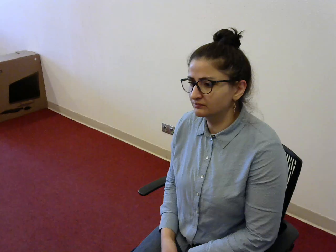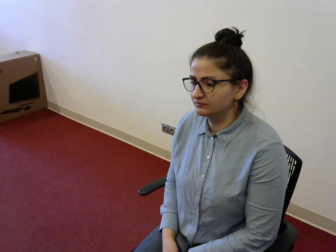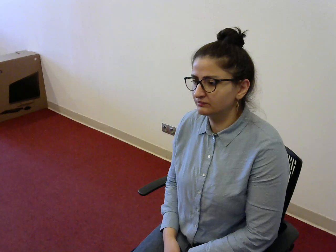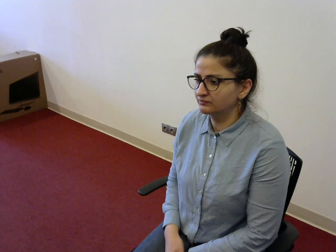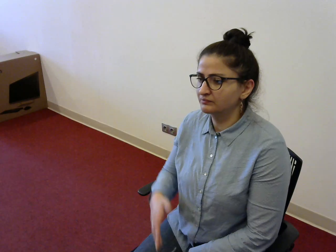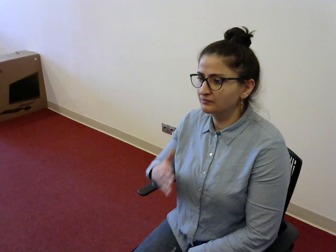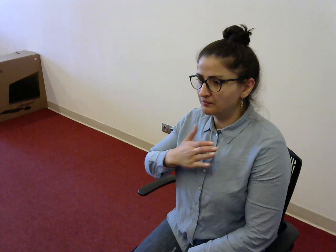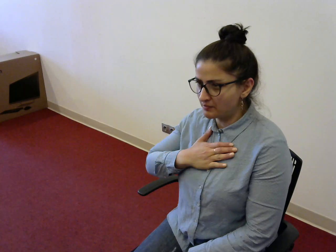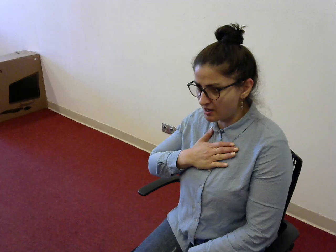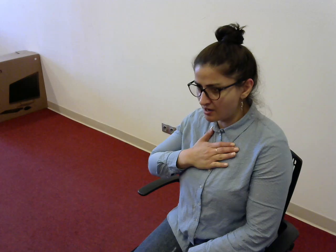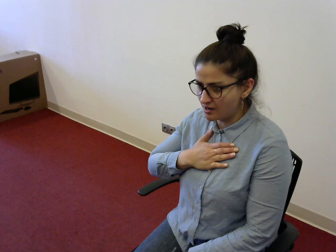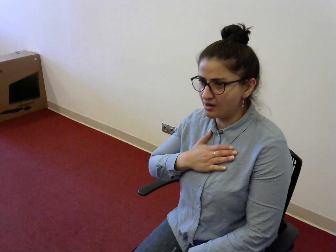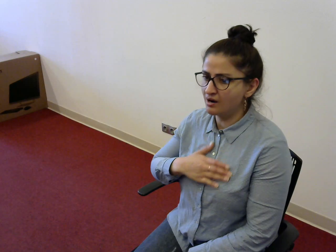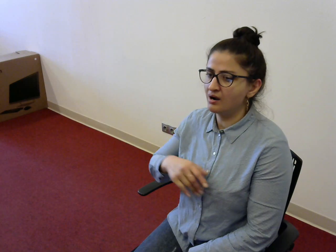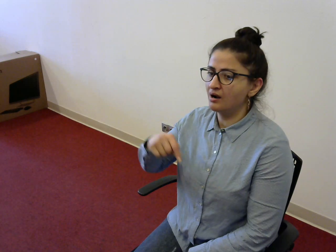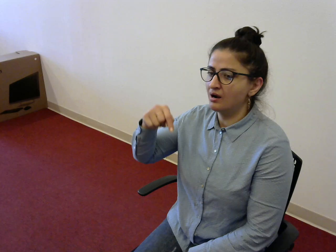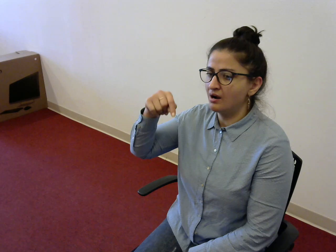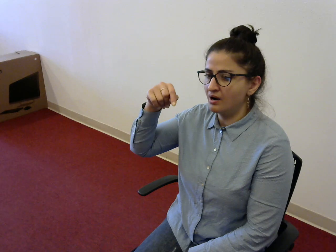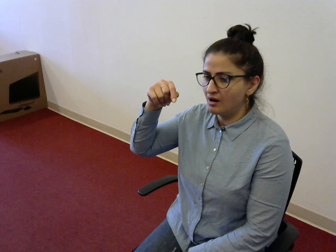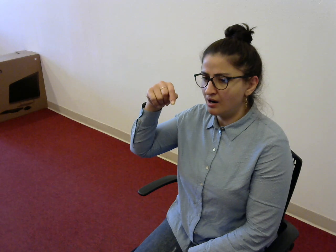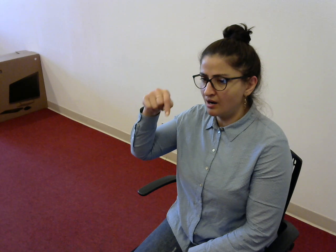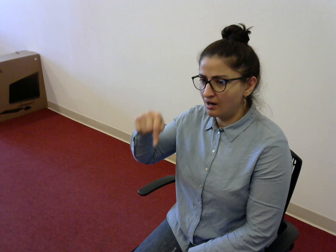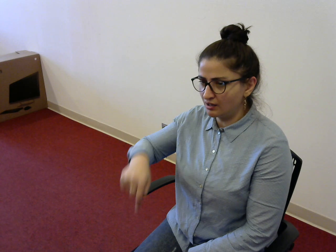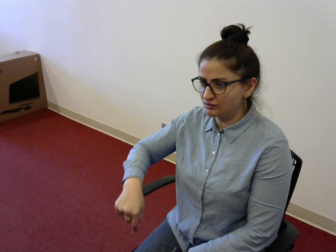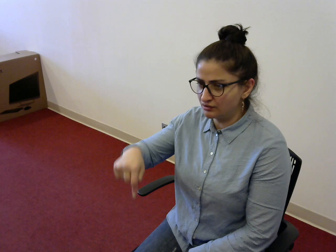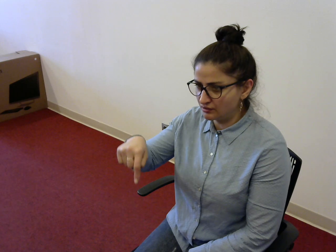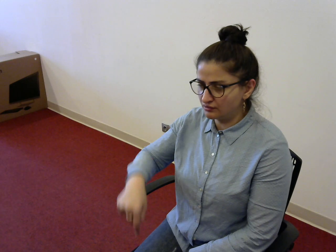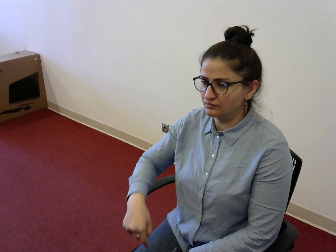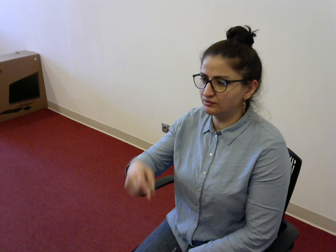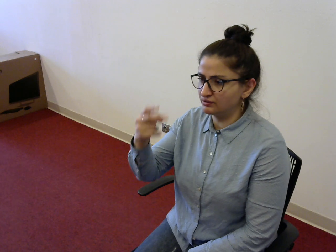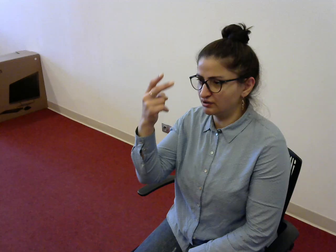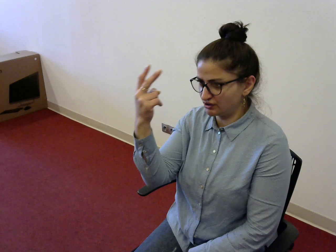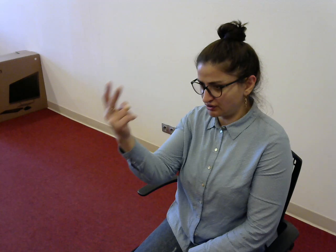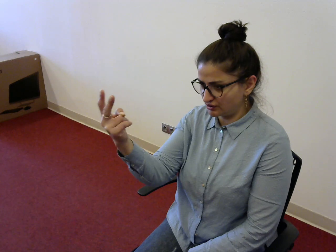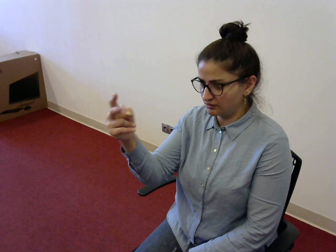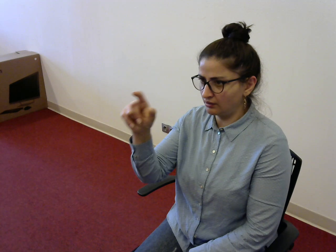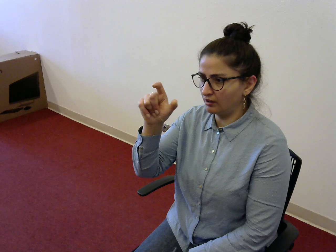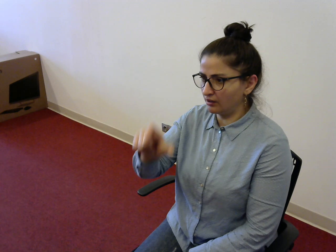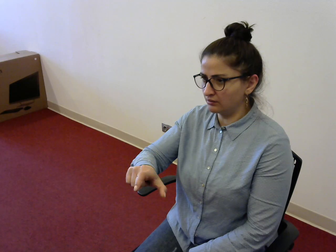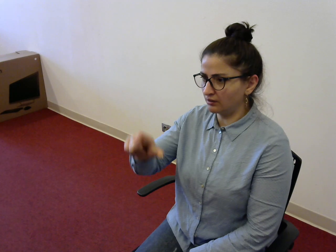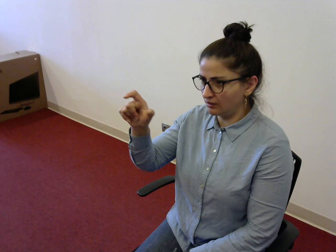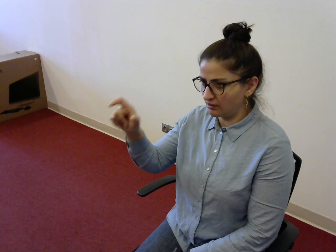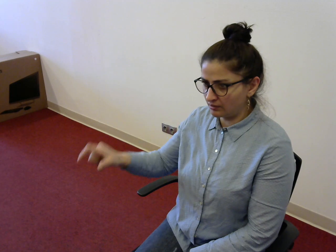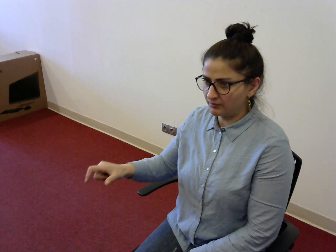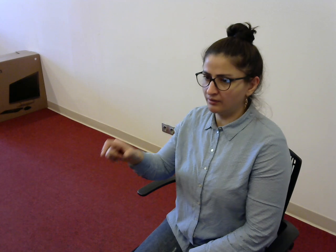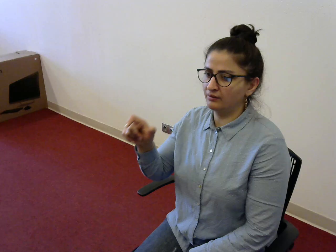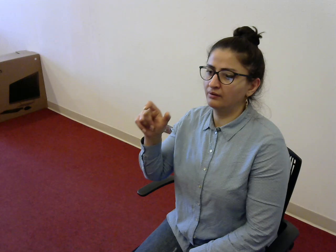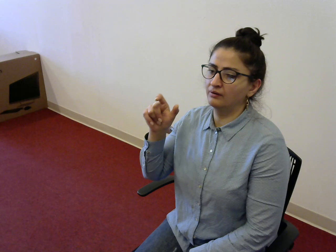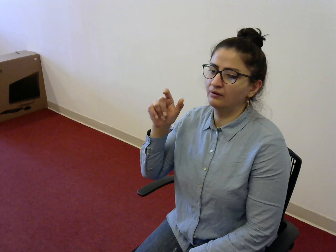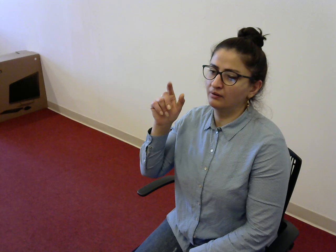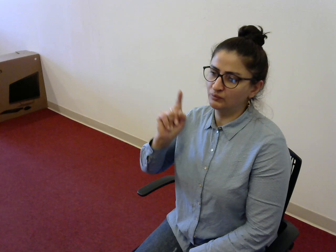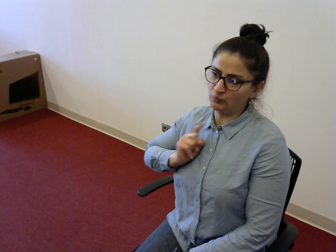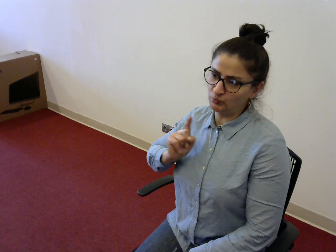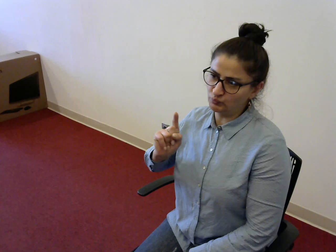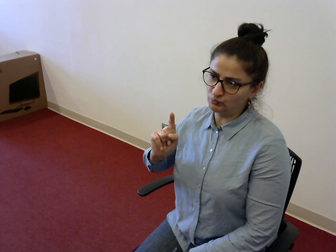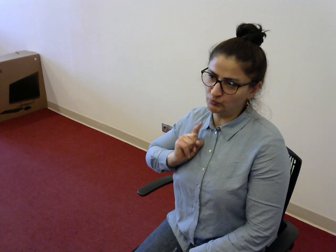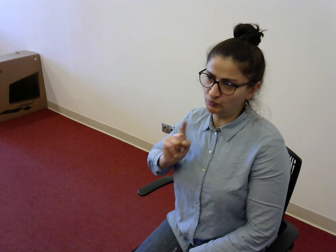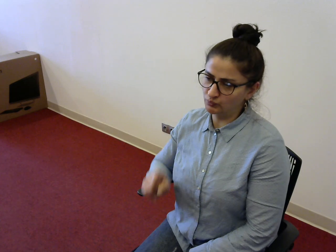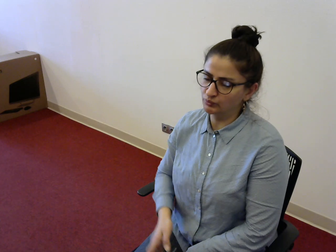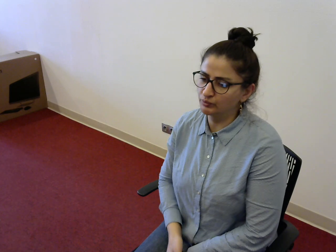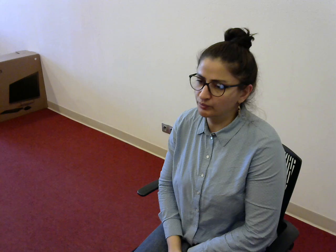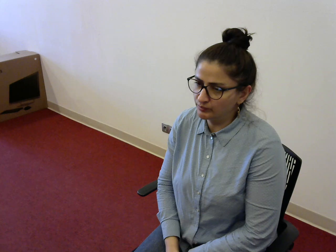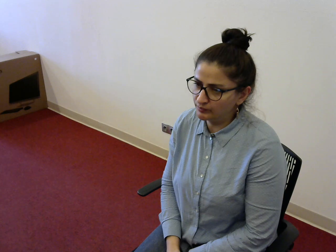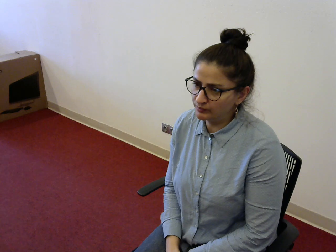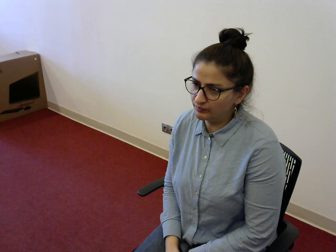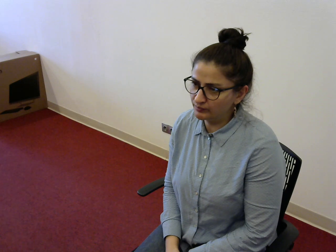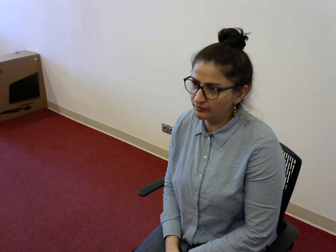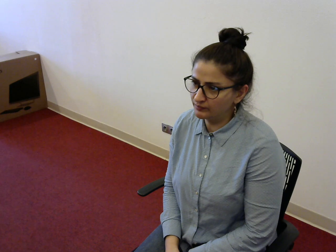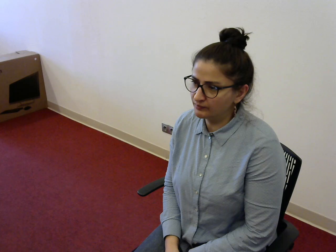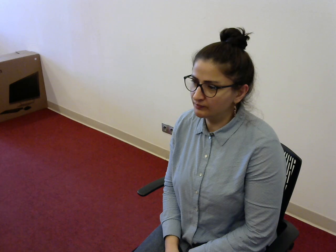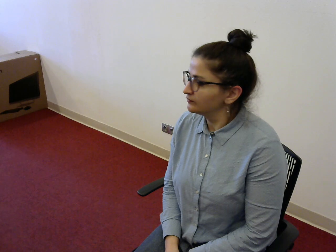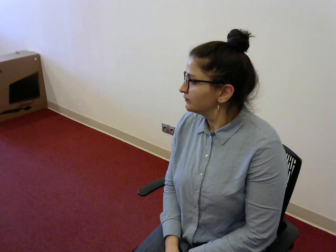Məni aşağıda 2 nəfər gözləyir